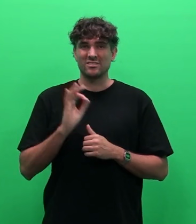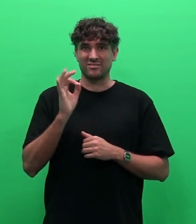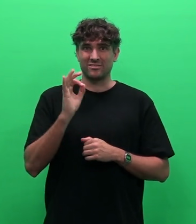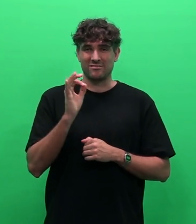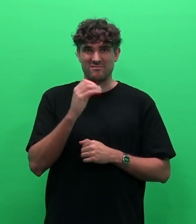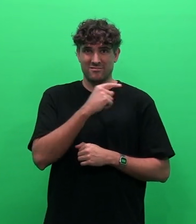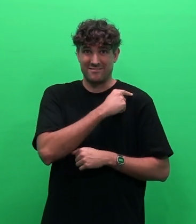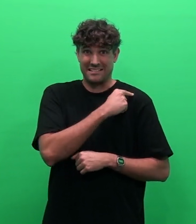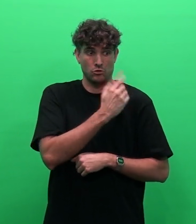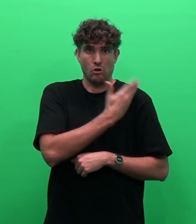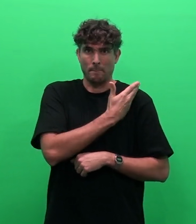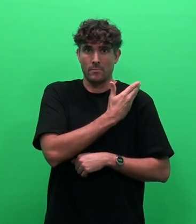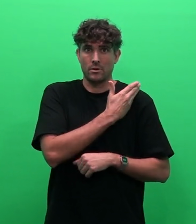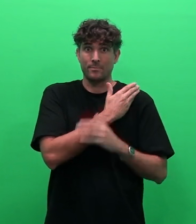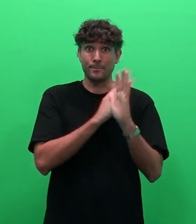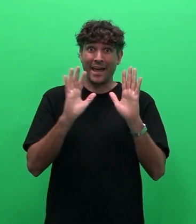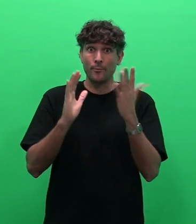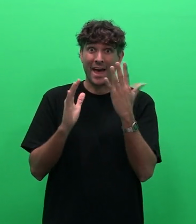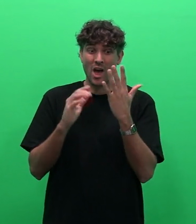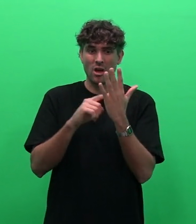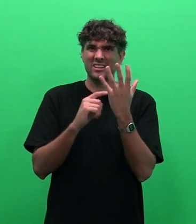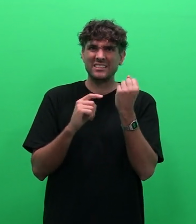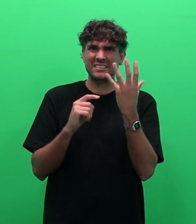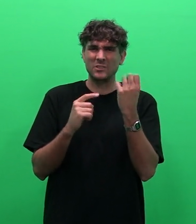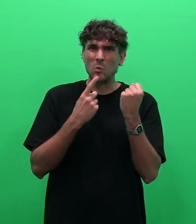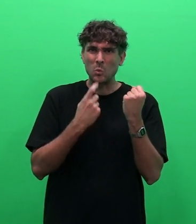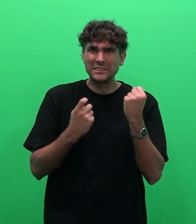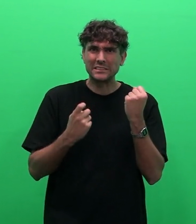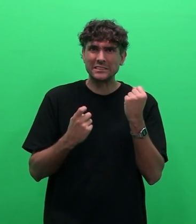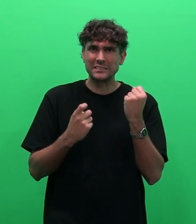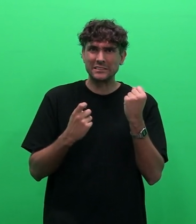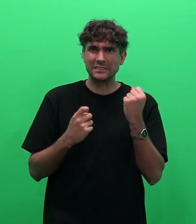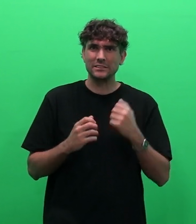Sí, em vaig donar un cop a l'espatlla, a la part esquerra, però ara em costa moure la mà esquerra.